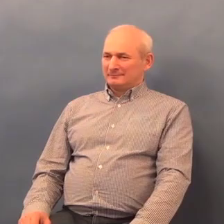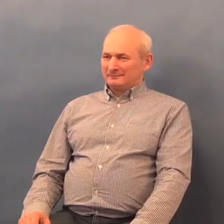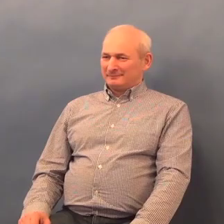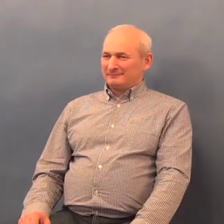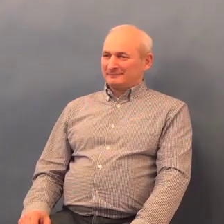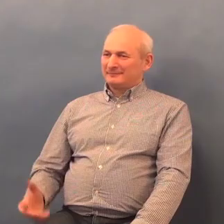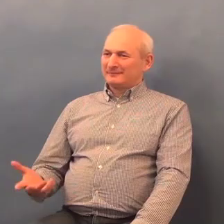No właśnie.